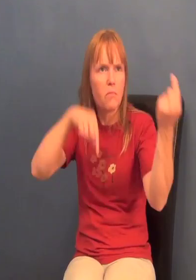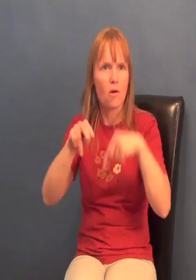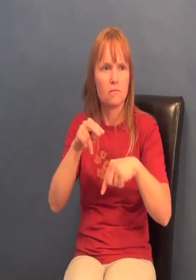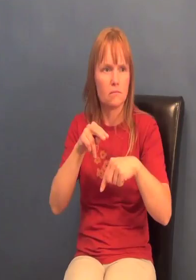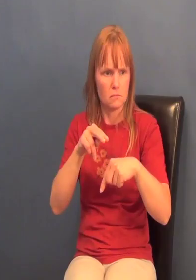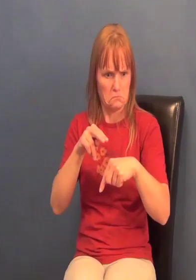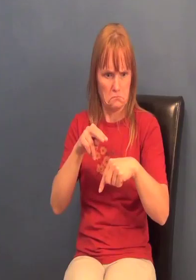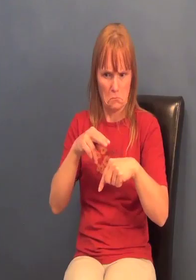"- Tak?"